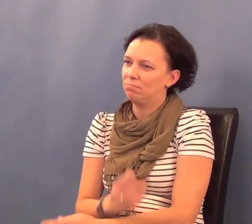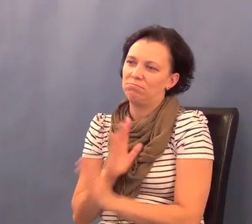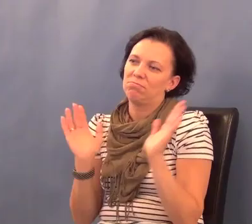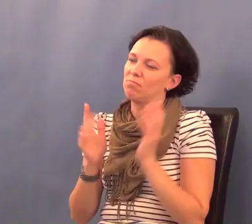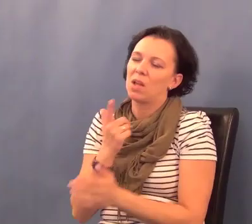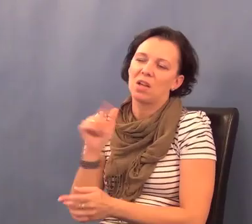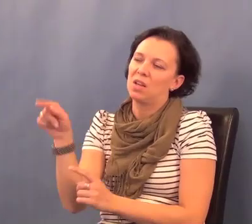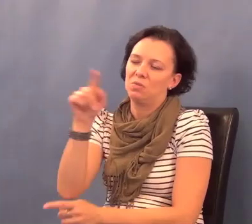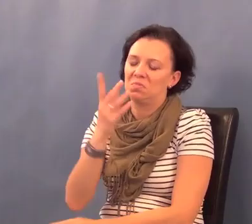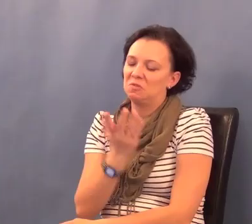Nie wiem, mało jest takich.